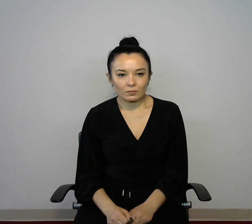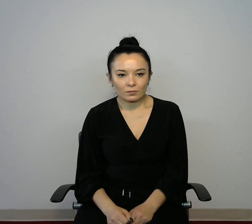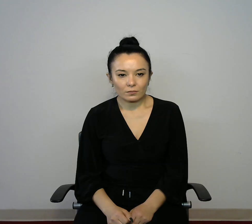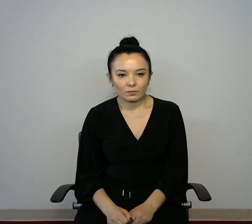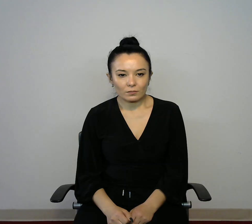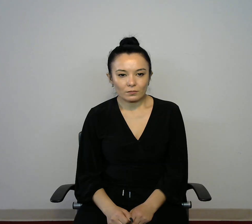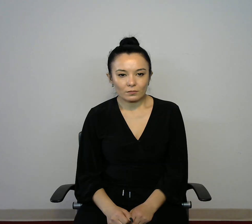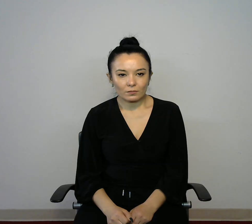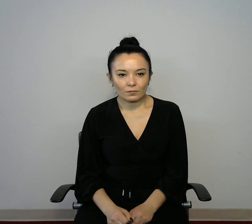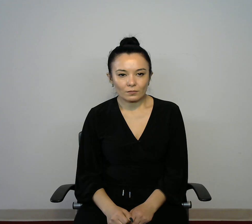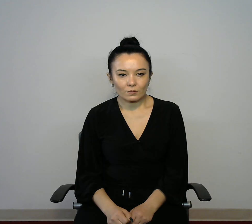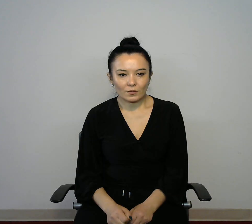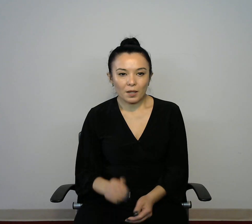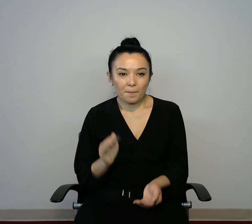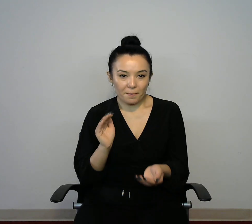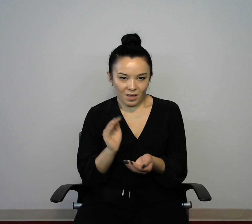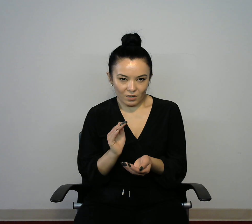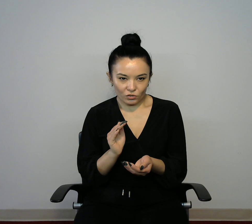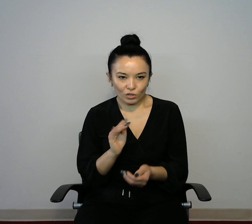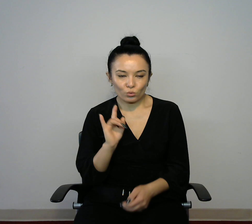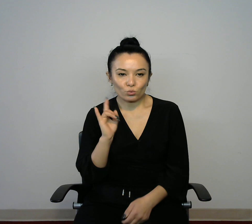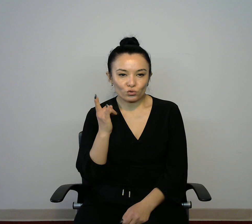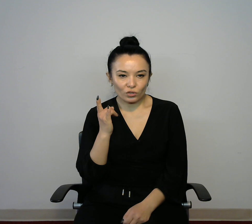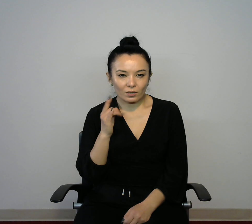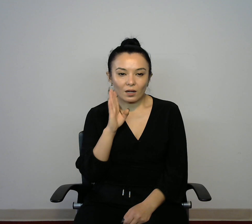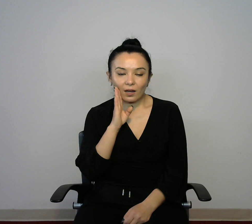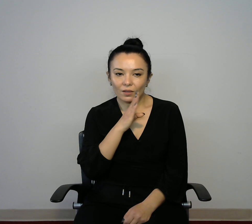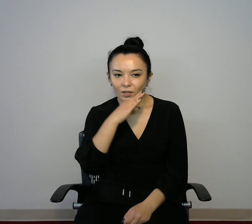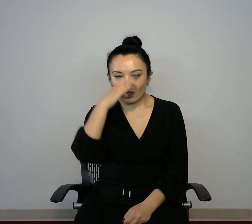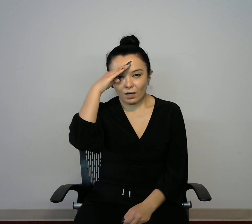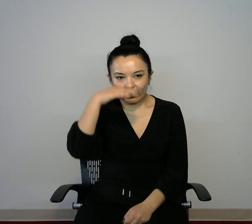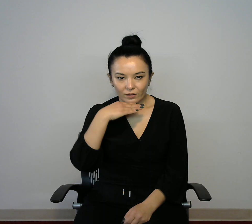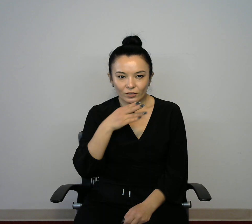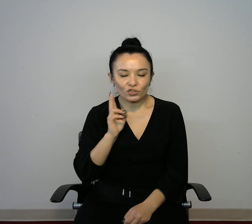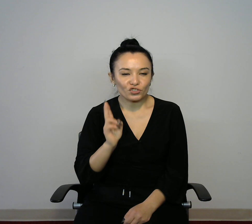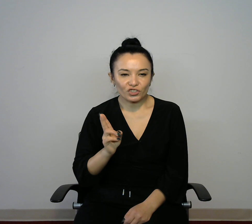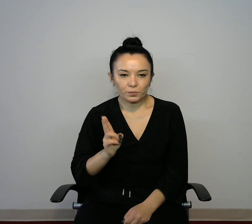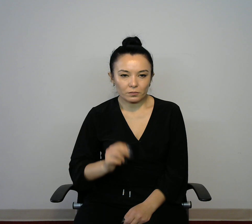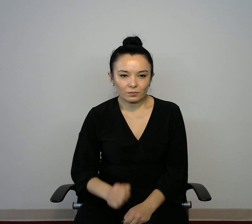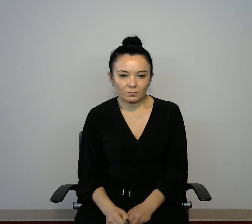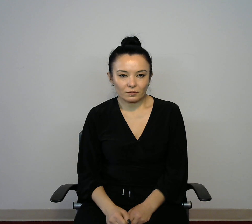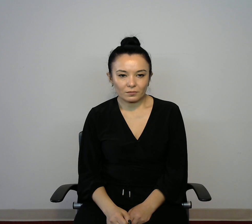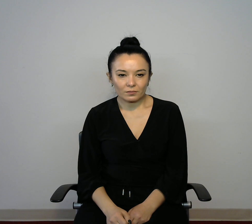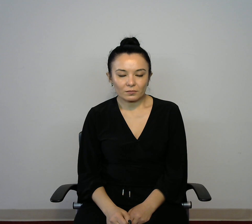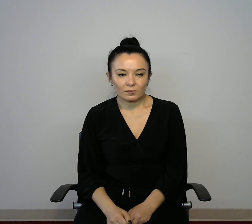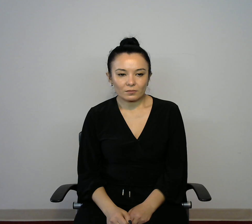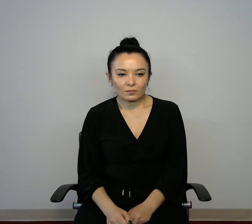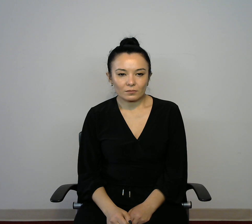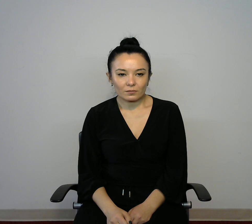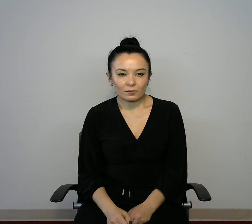Sizi görməyimə şad oldum